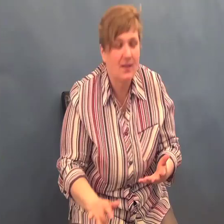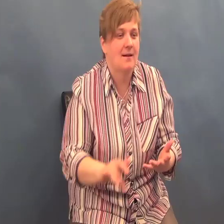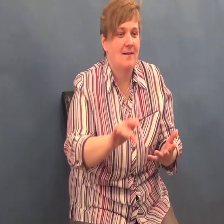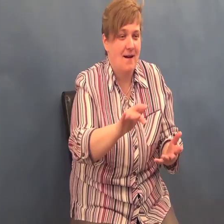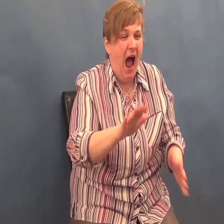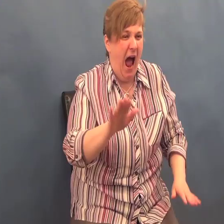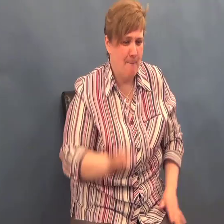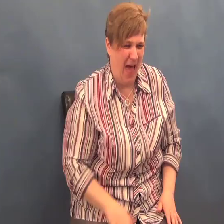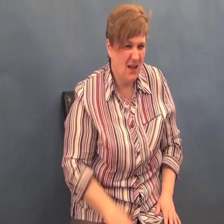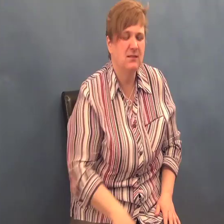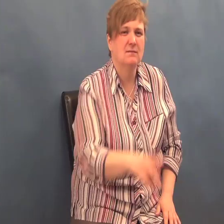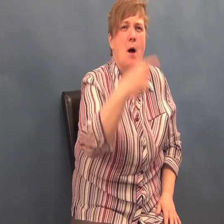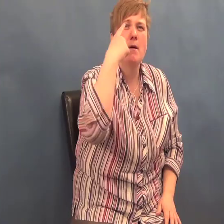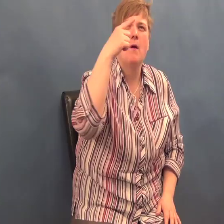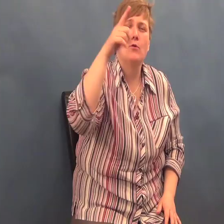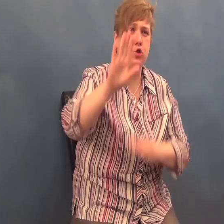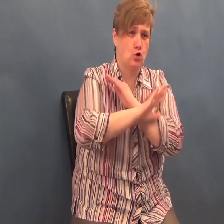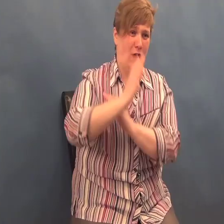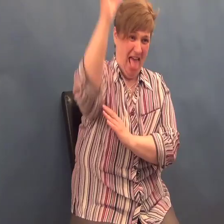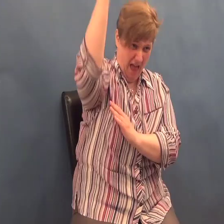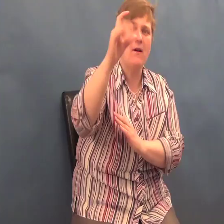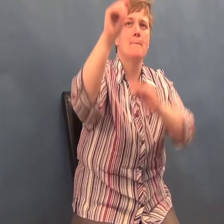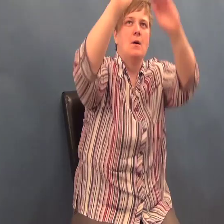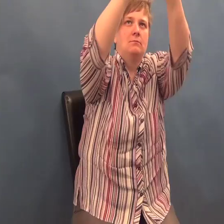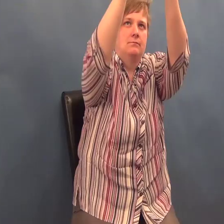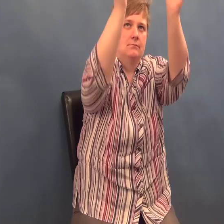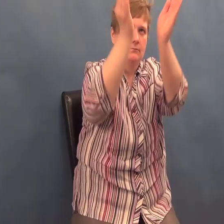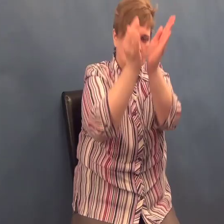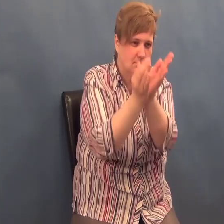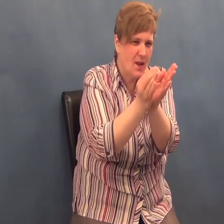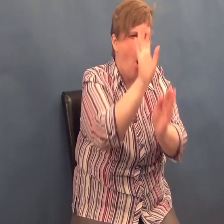Pies nagle zauważył, że na drzewie wisi kokon.